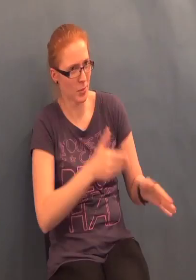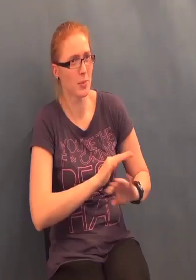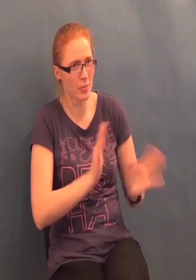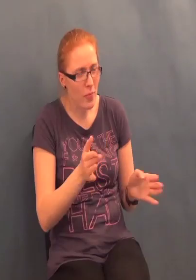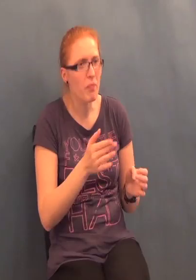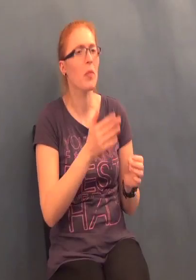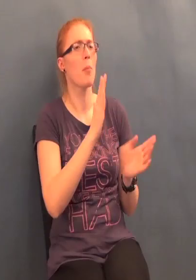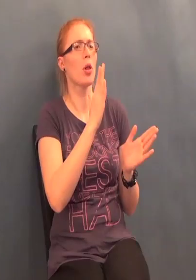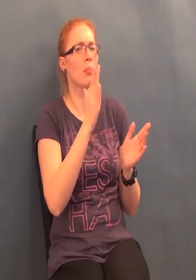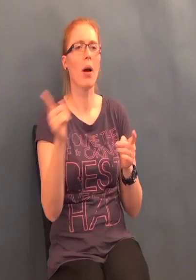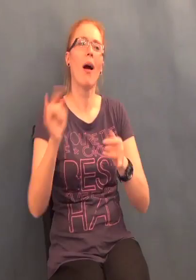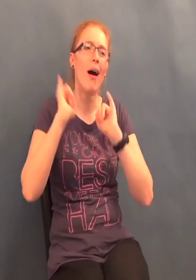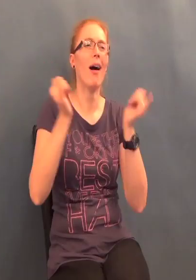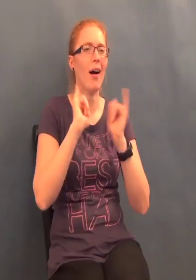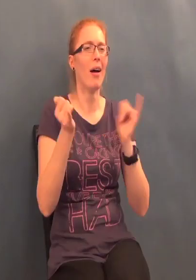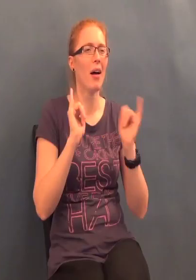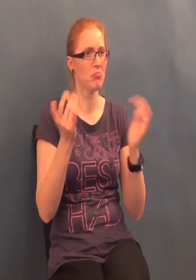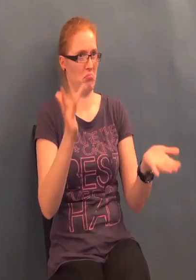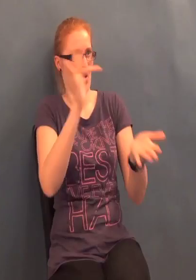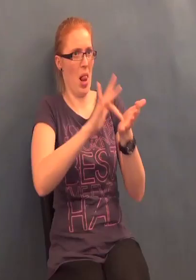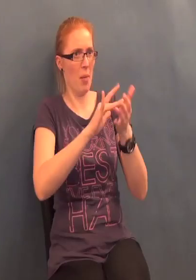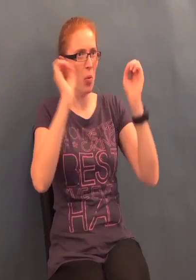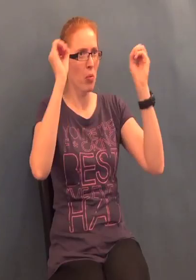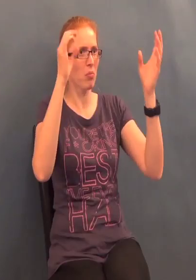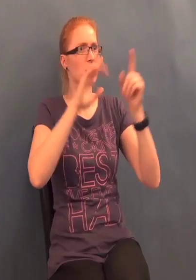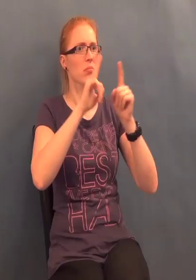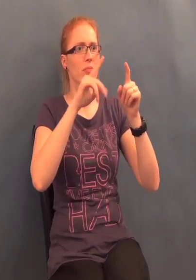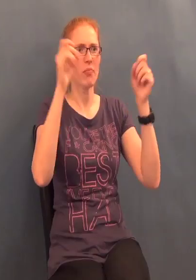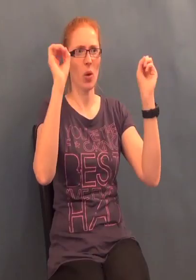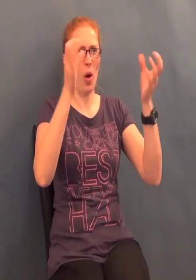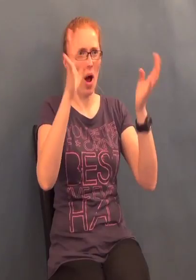Ci na dole rozmawiają. Nagle włącza się alarm!